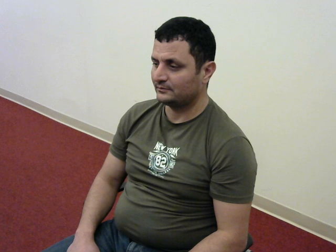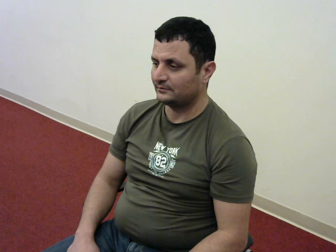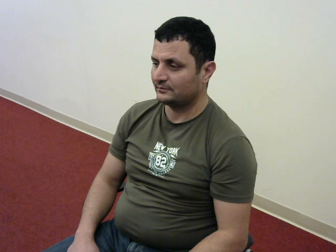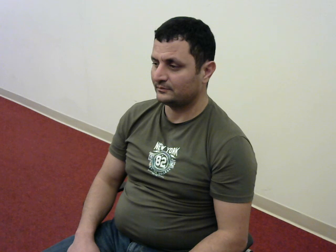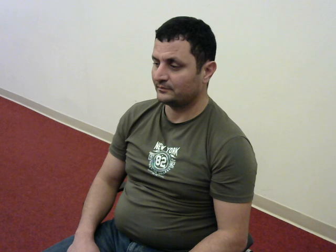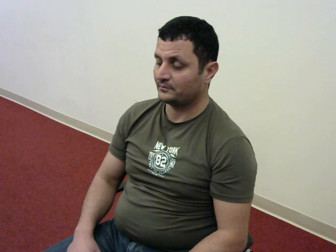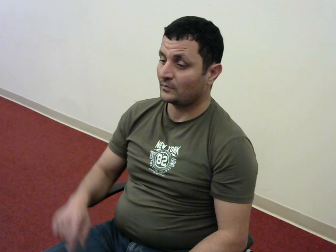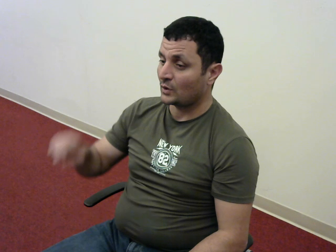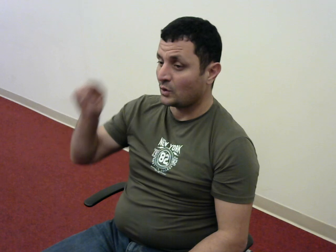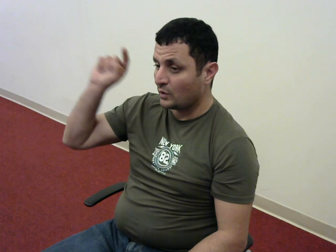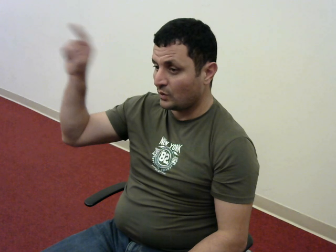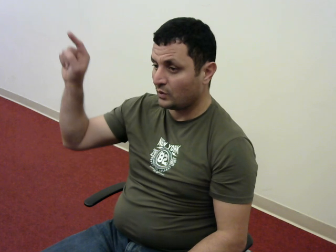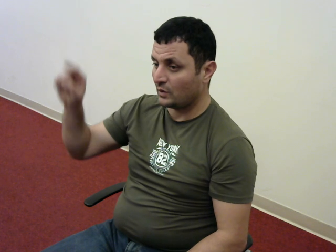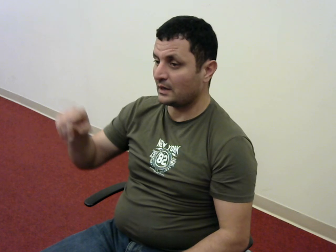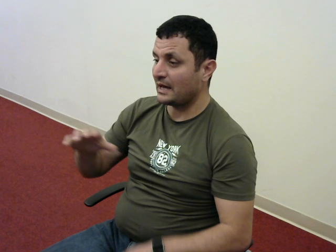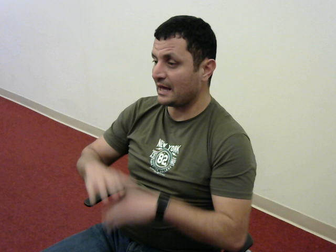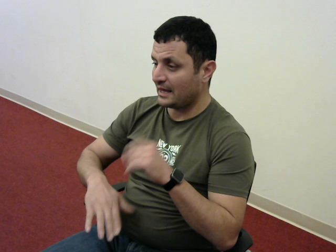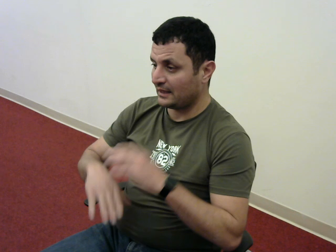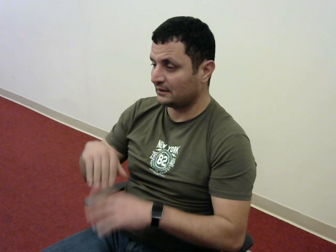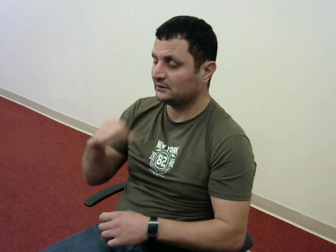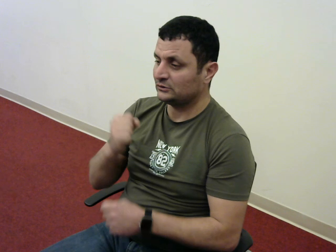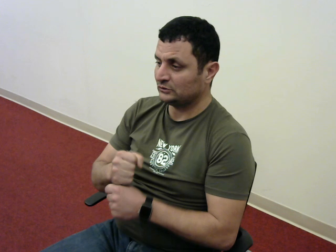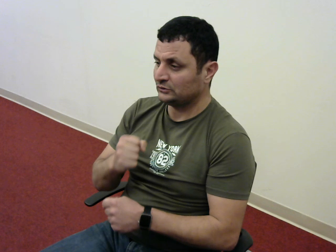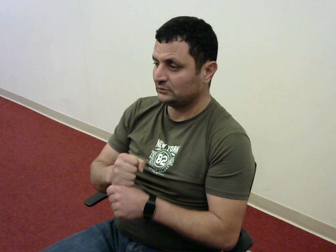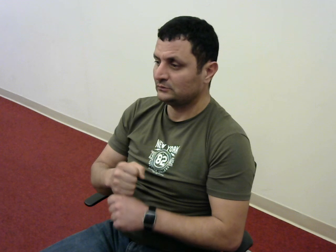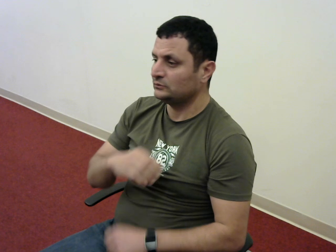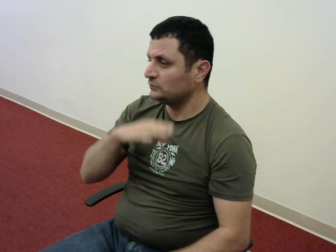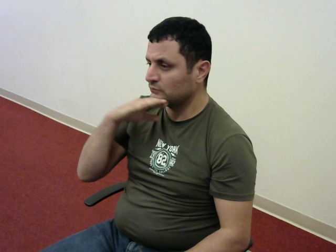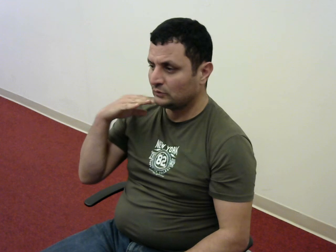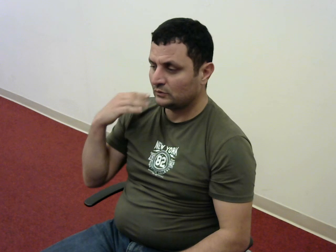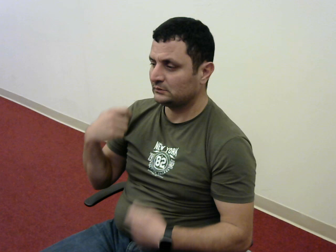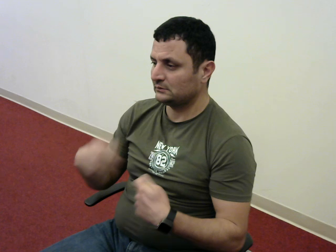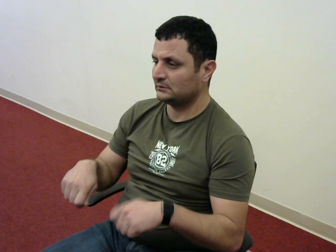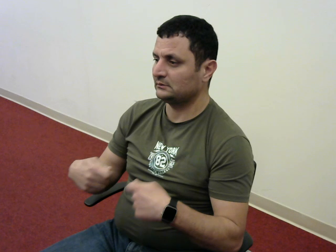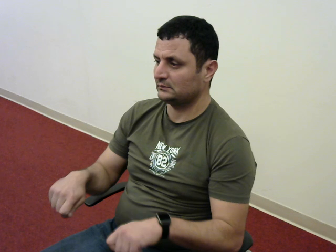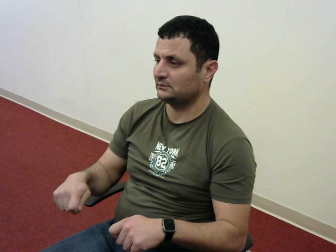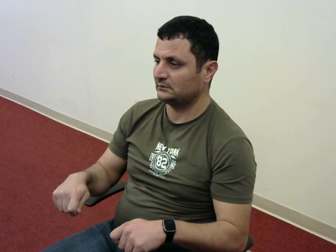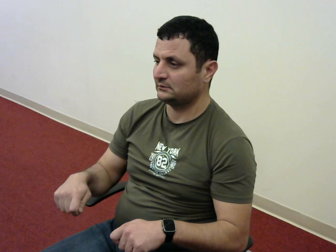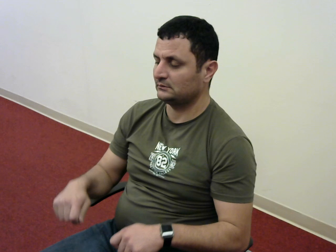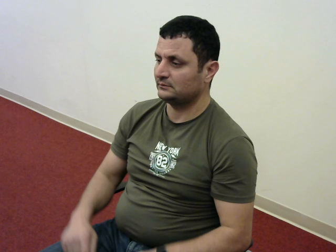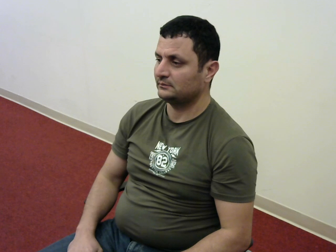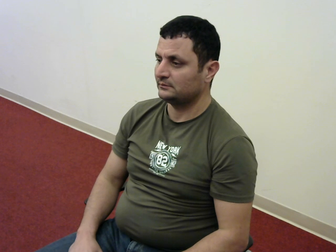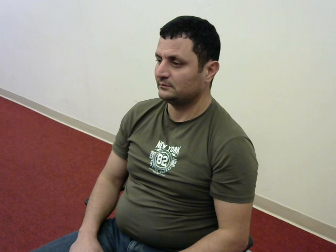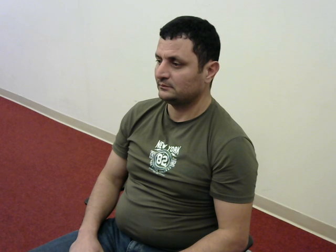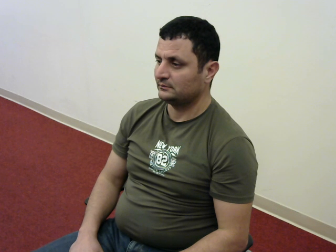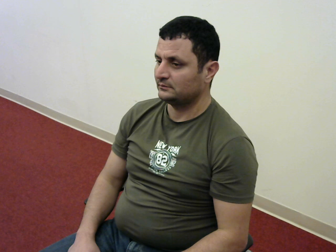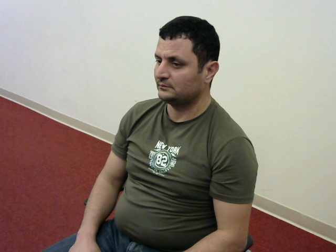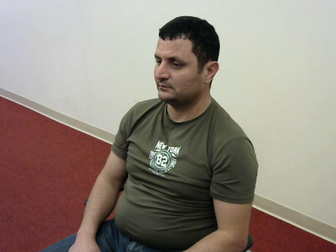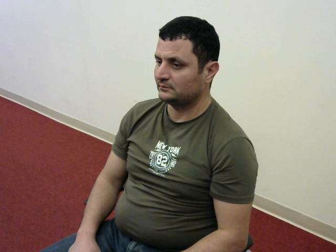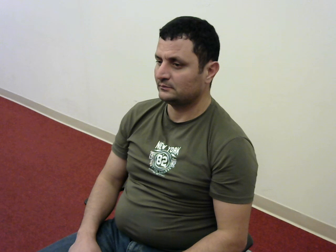Onun əl işləri çox satılır